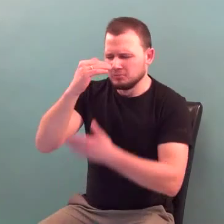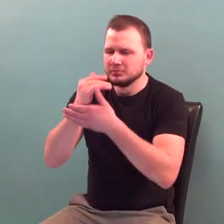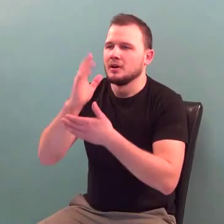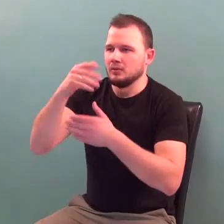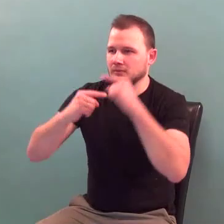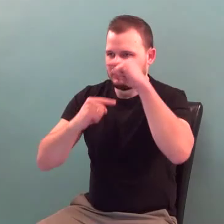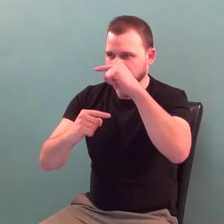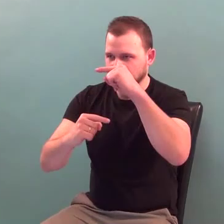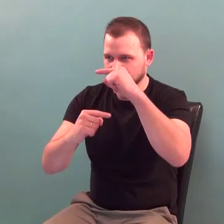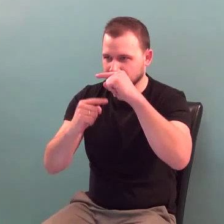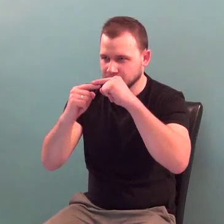Jest lista, ja wezmę wycinek.